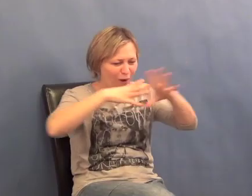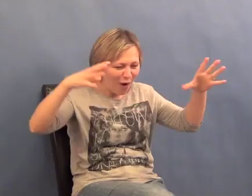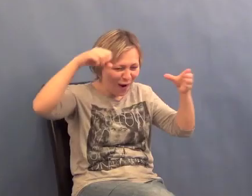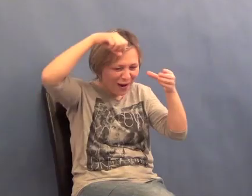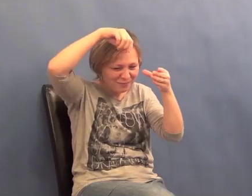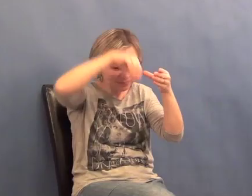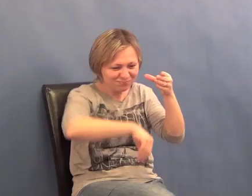Spada.